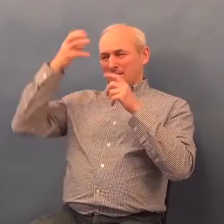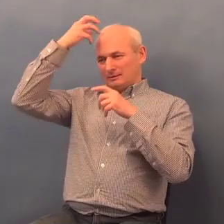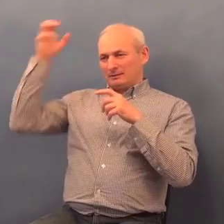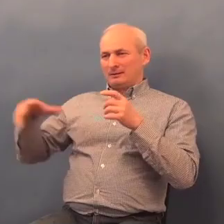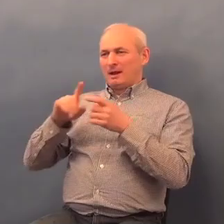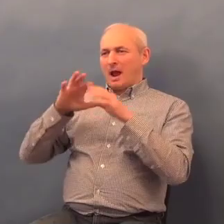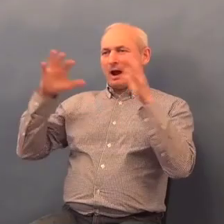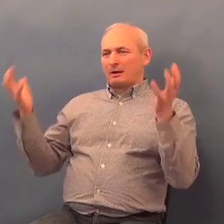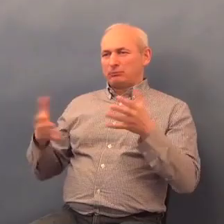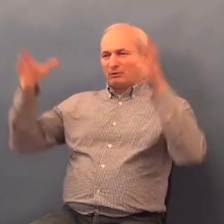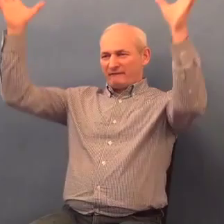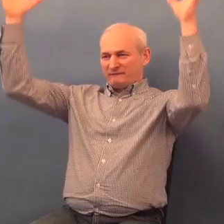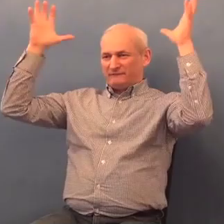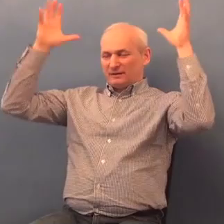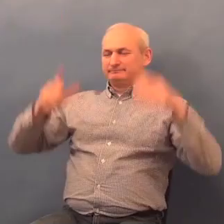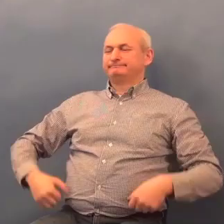Duża myszka stawia sobie na głowie arbuz i stoi dzielnie.